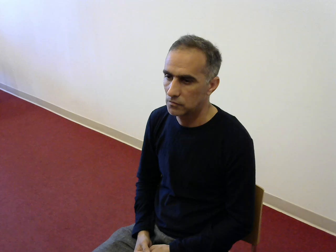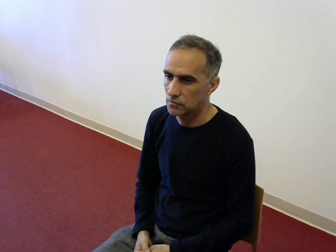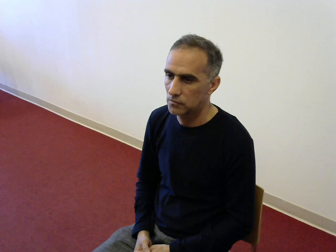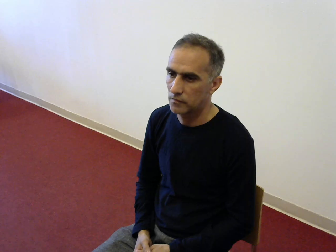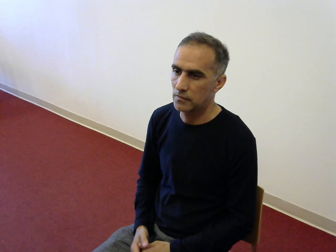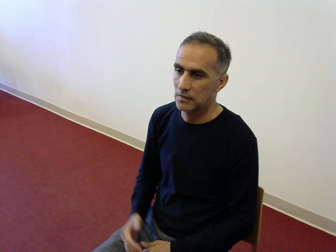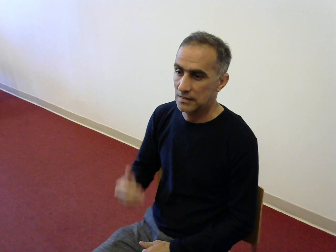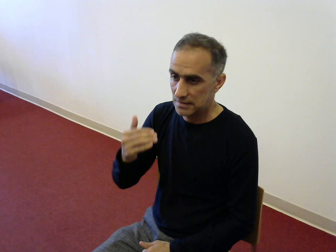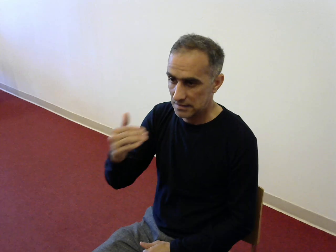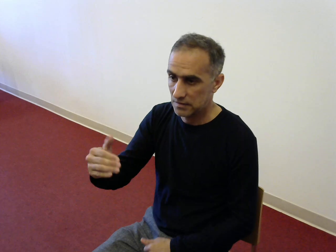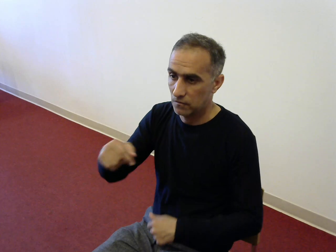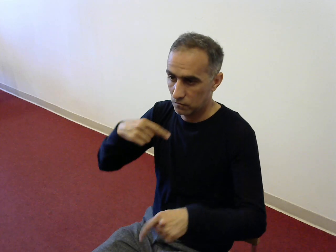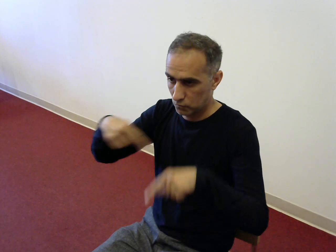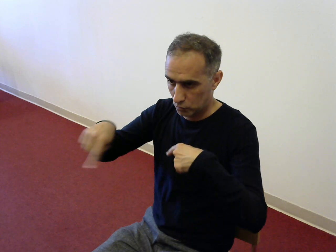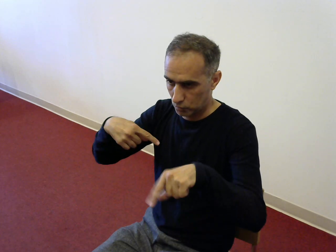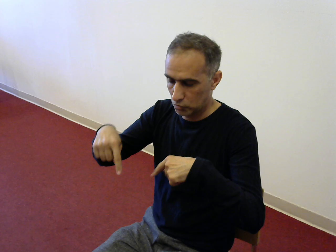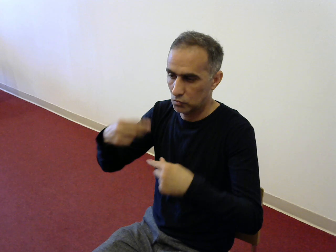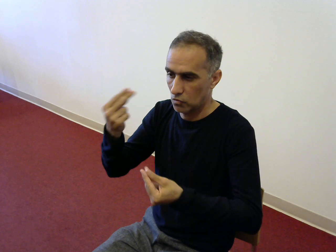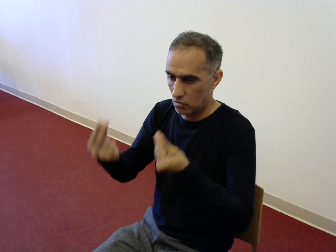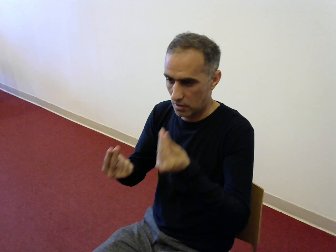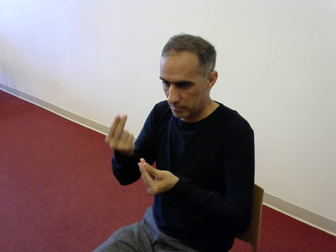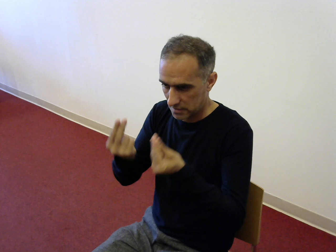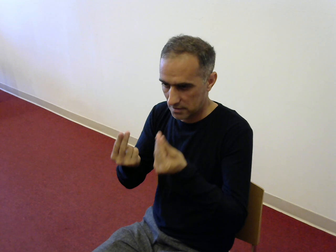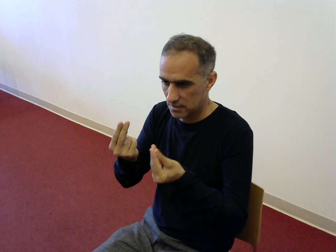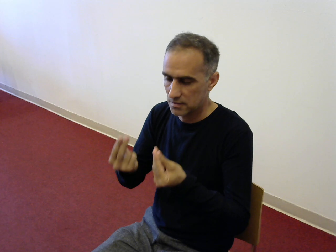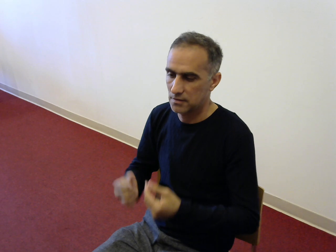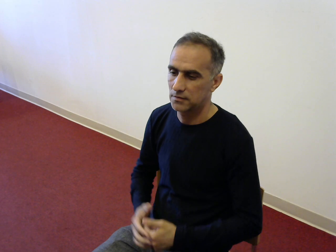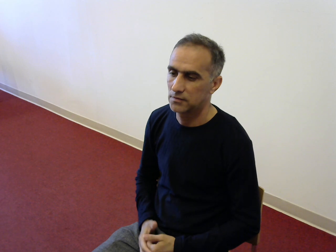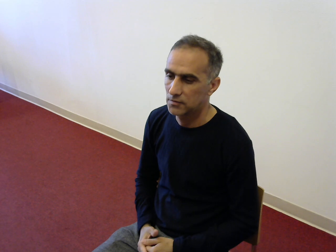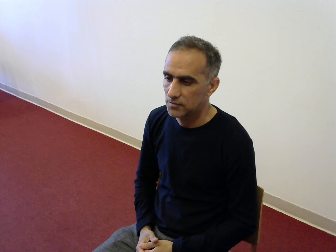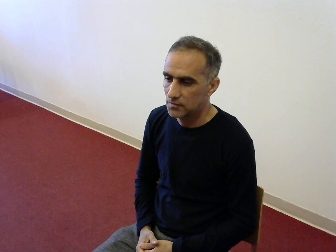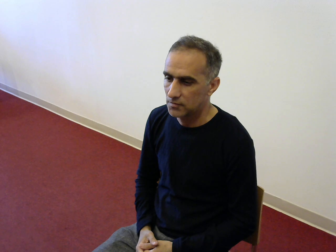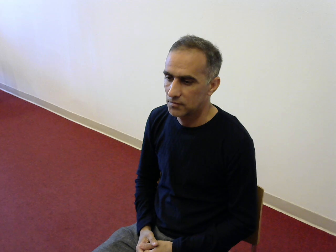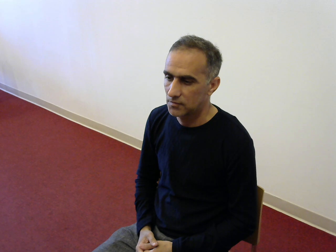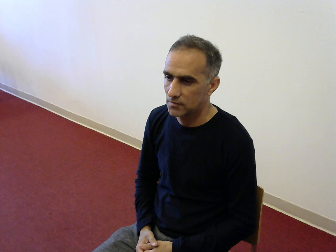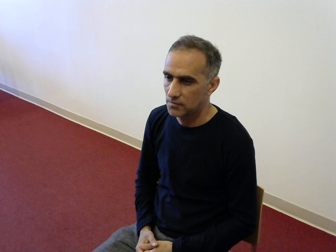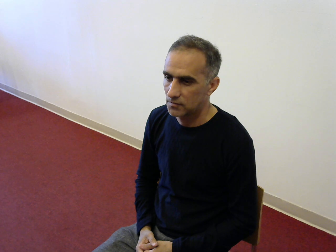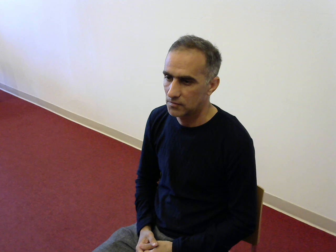Siz futbol oynayırsınız?